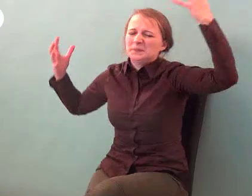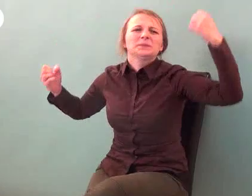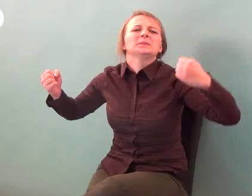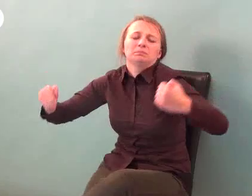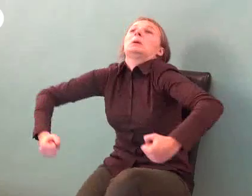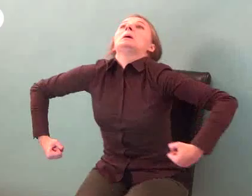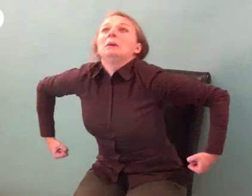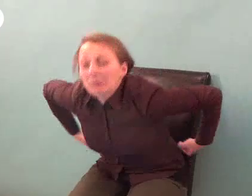...które nagle się ruszają i nadziewają brzuch chłopca na siebie.